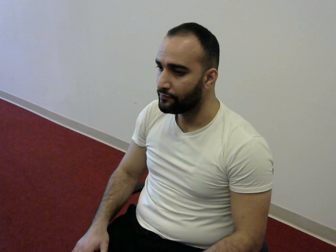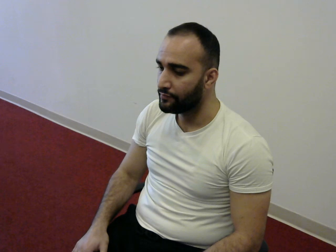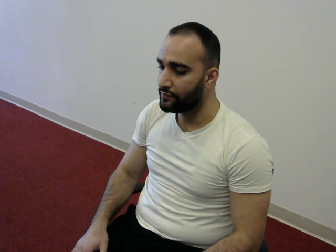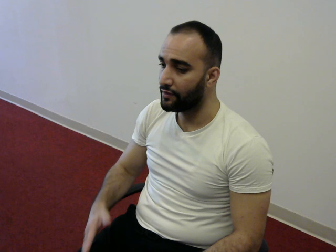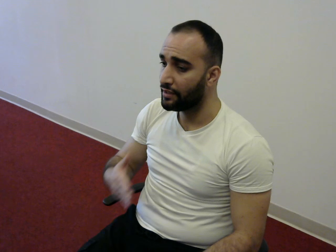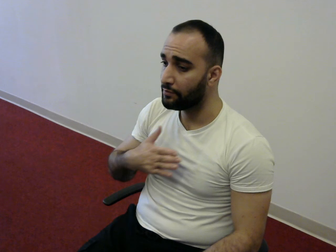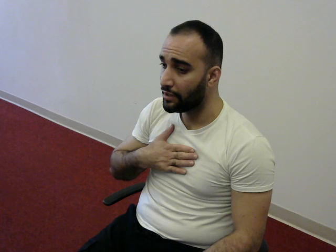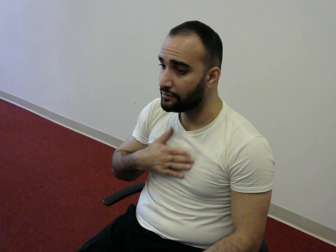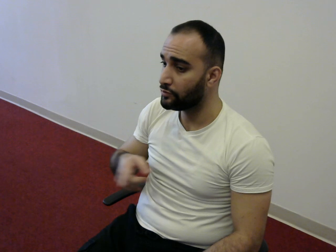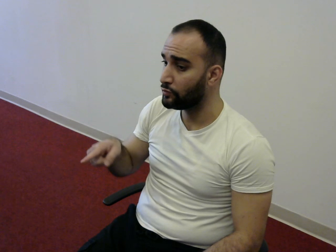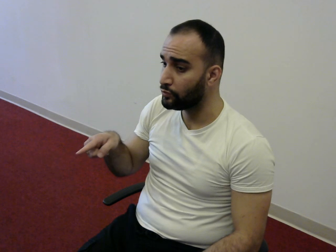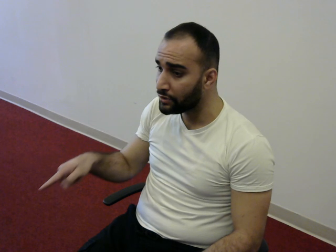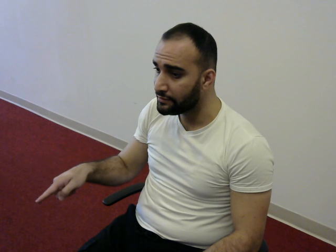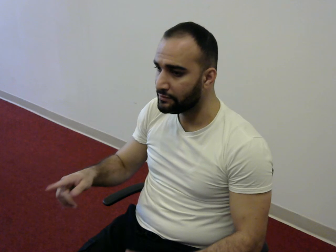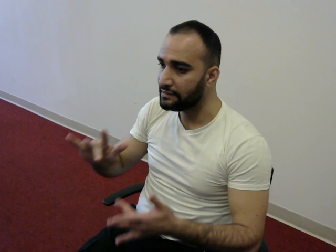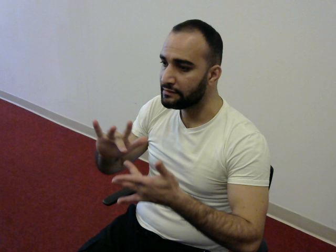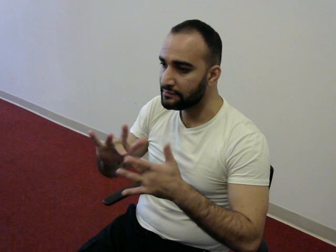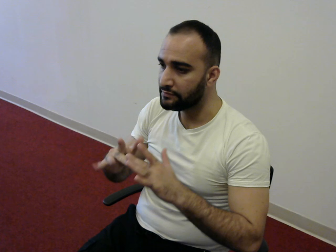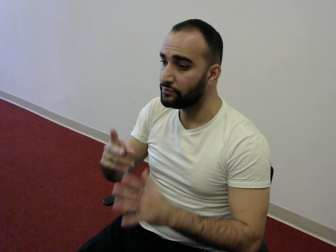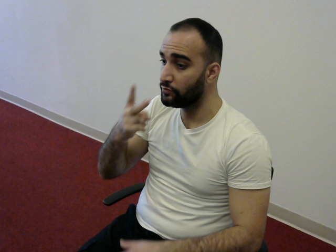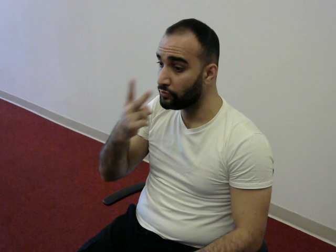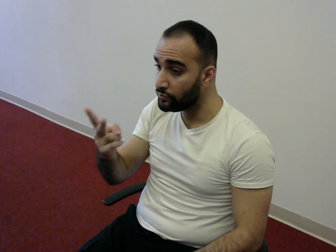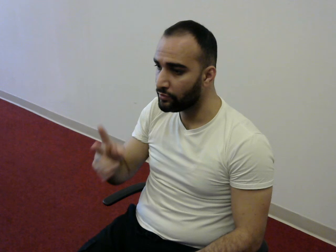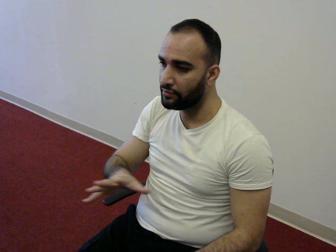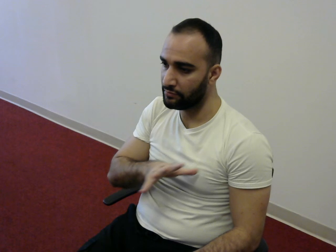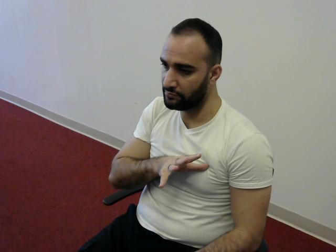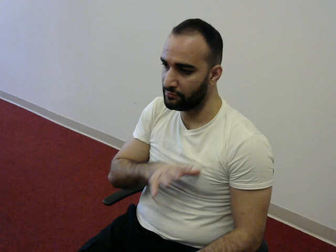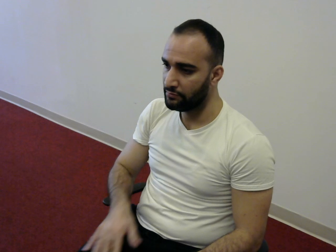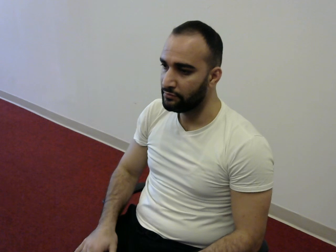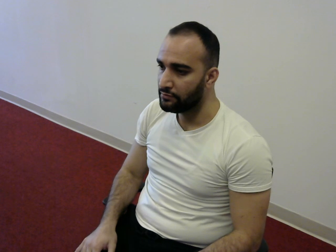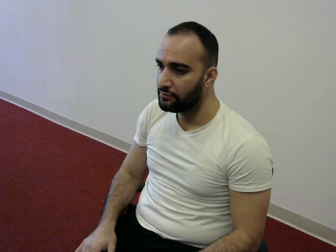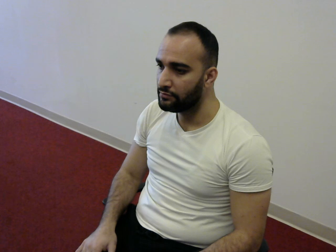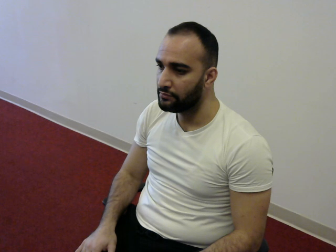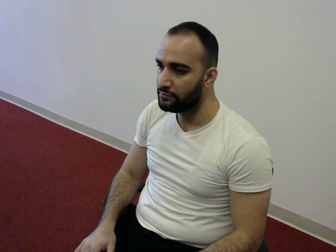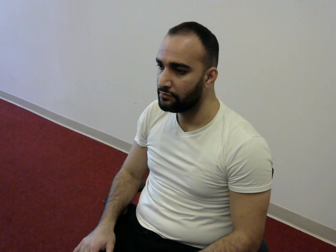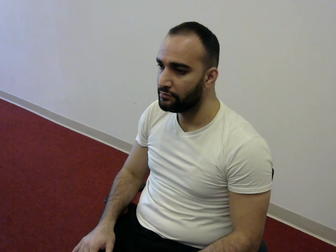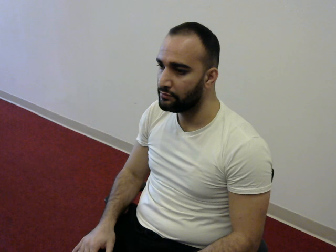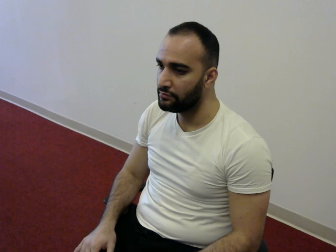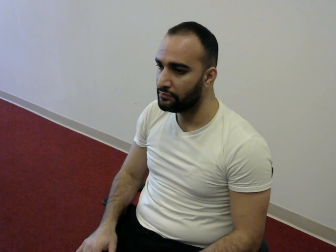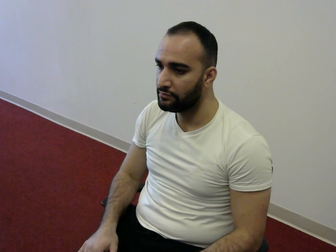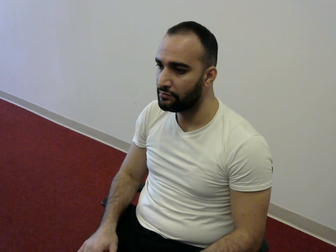Mən bunu internetdə görmüşəm